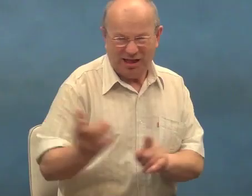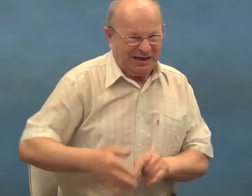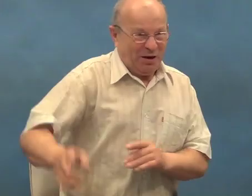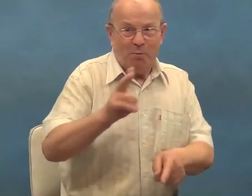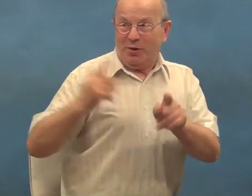Policjant podszedł do Charliego Chaplina.